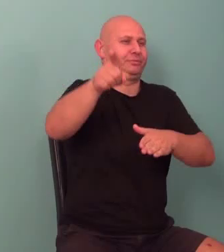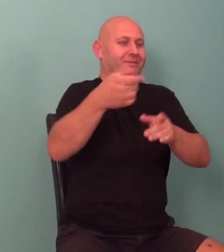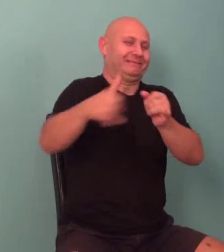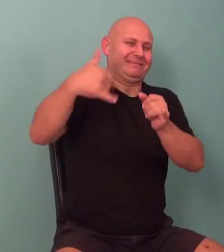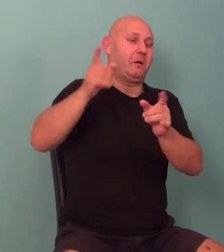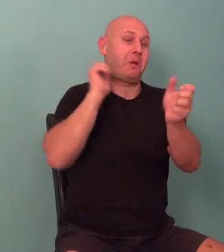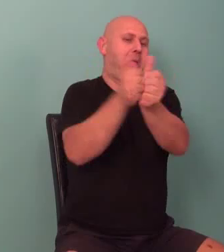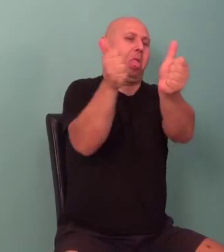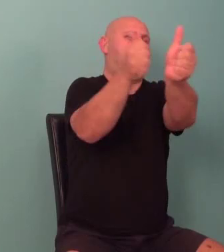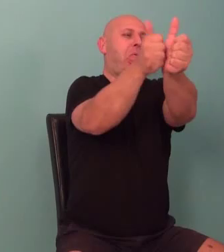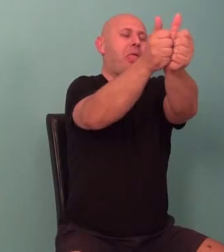Kopał chłopca, żeby nie szedł z nim, ale chłopiec cały czas starał się iść blisko niego.